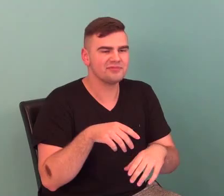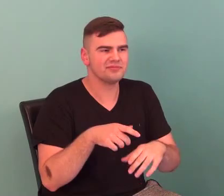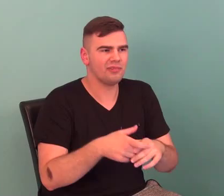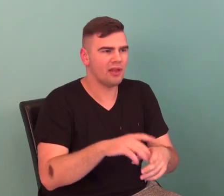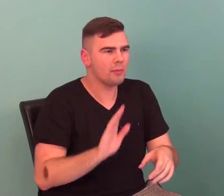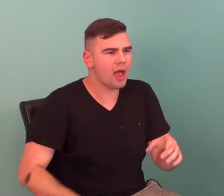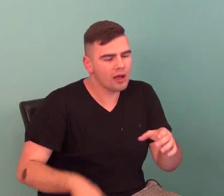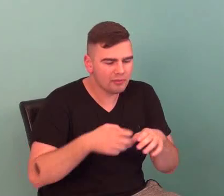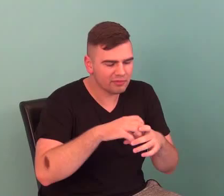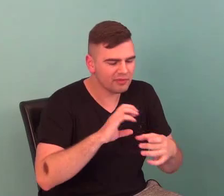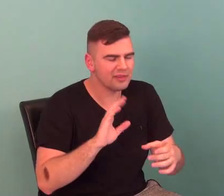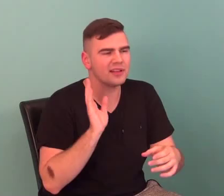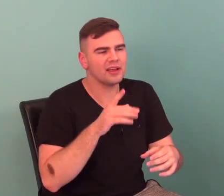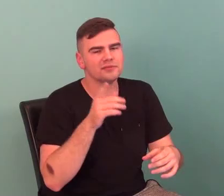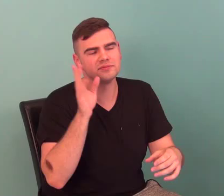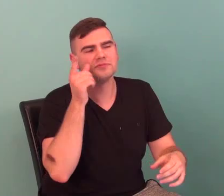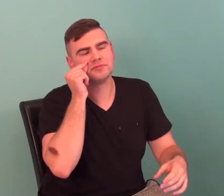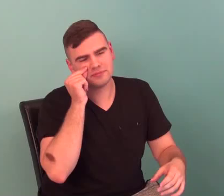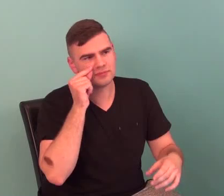Pies otwiera pojemnik, zostawia go i idzie spać.